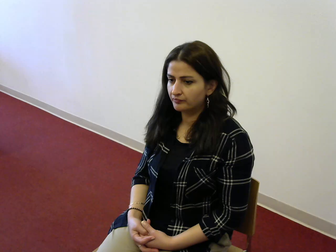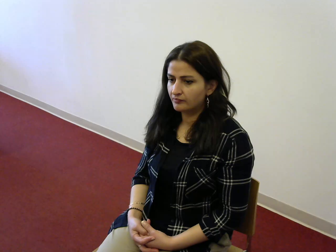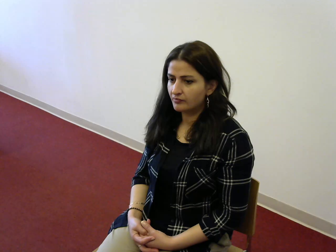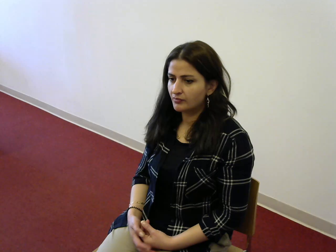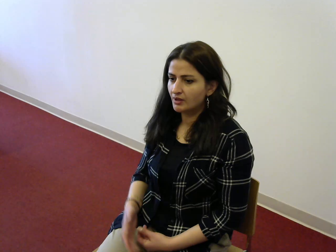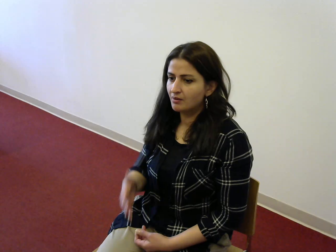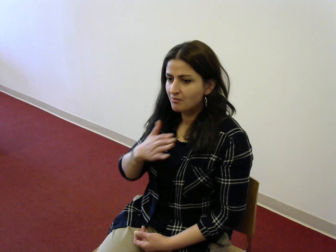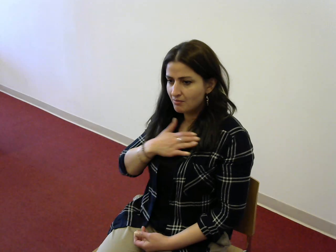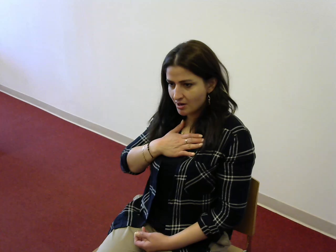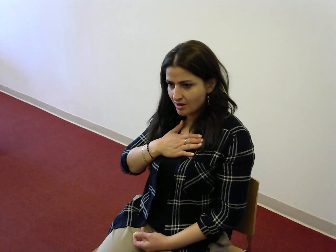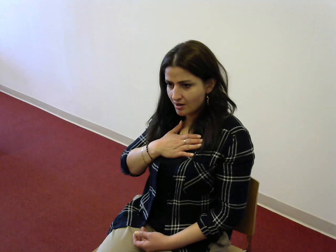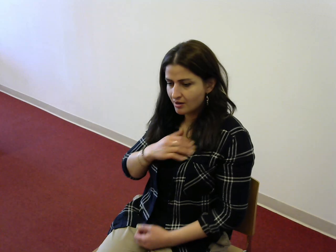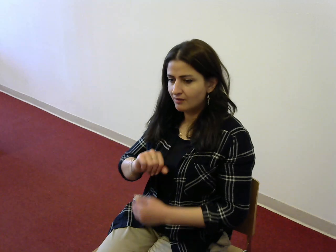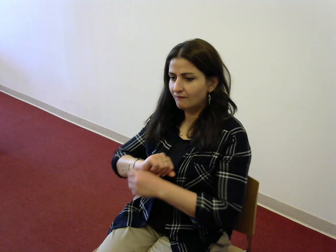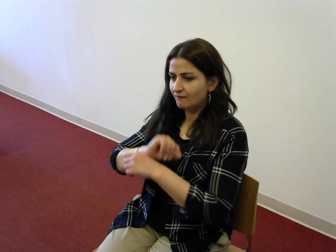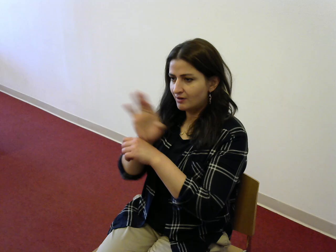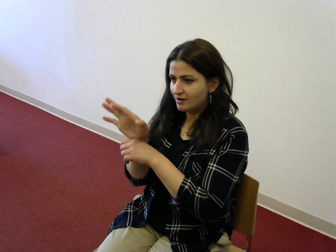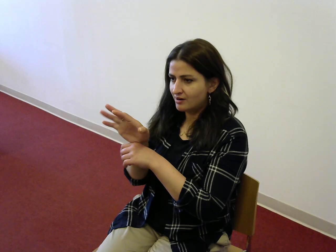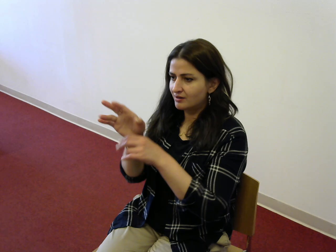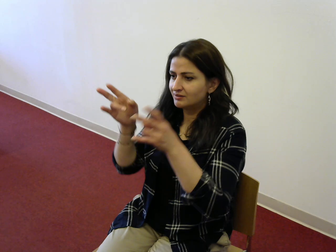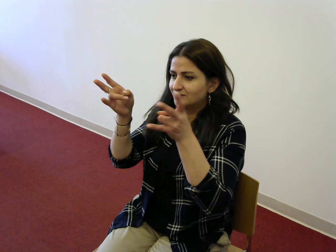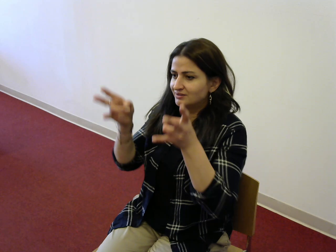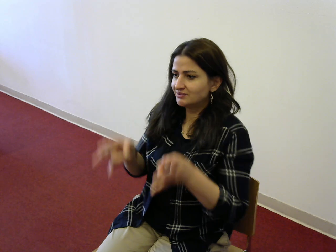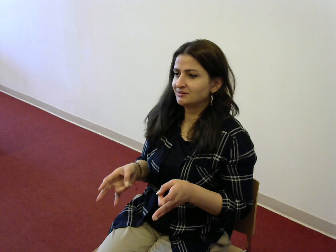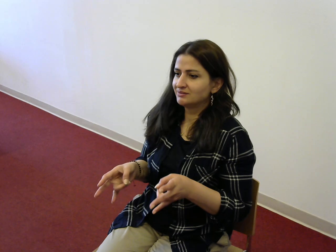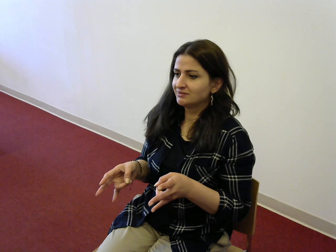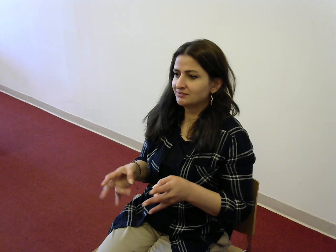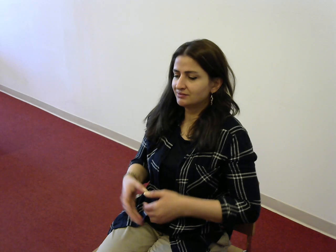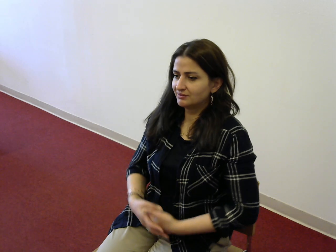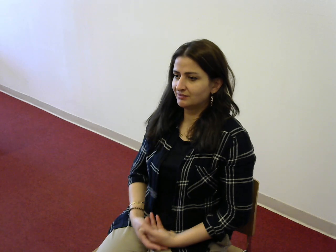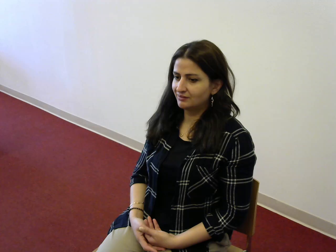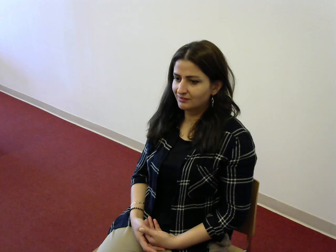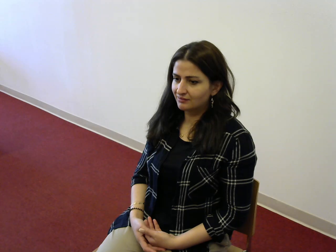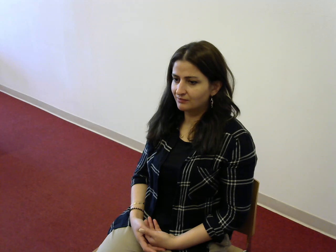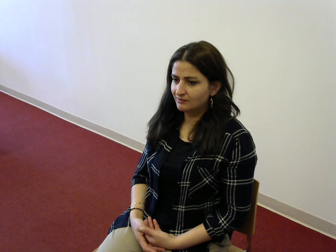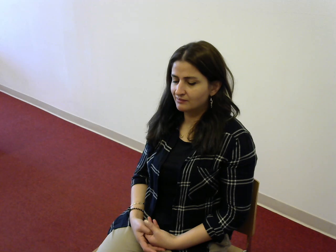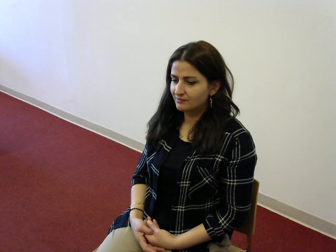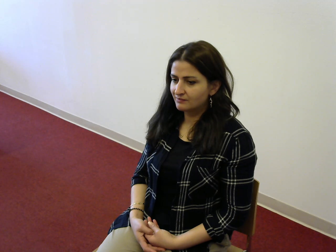Mən Covid-ə tutulmuşam